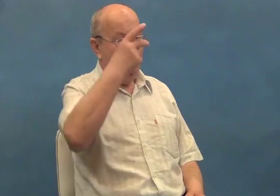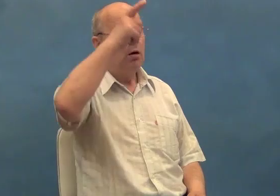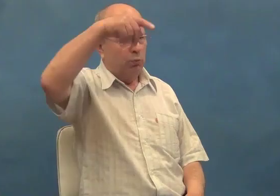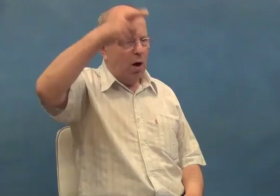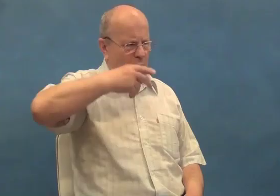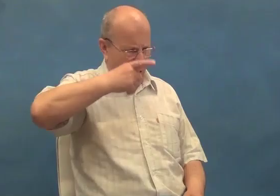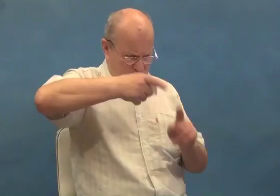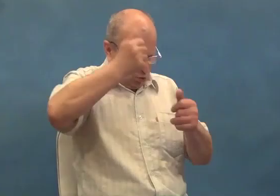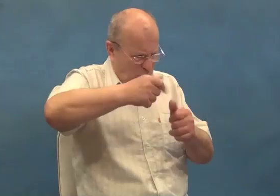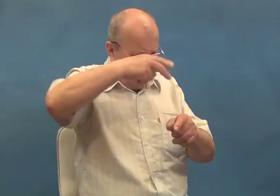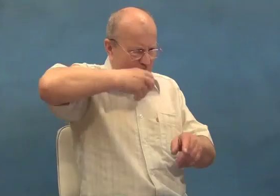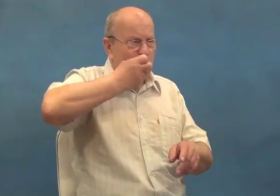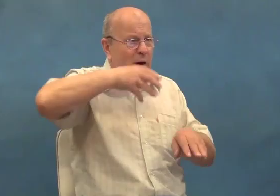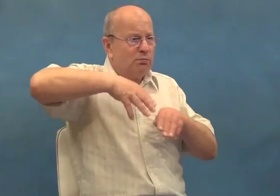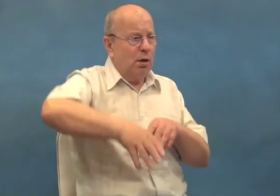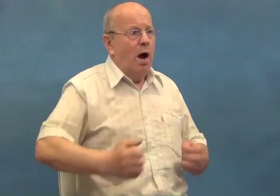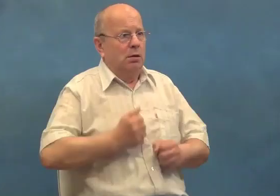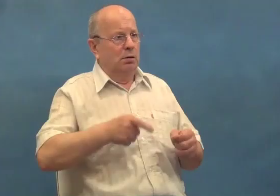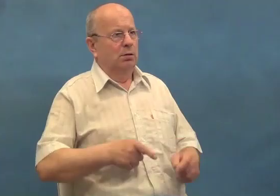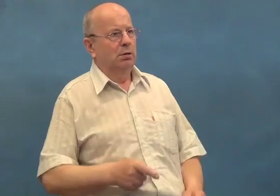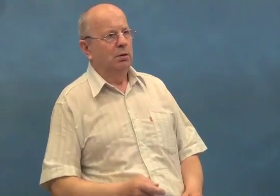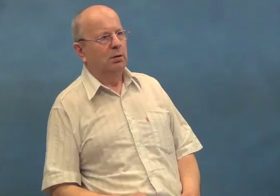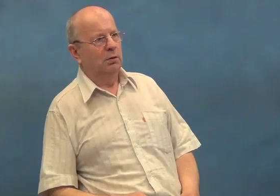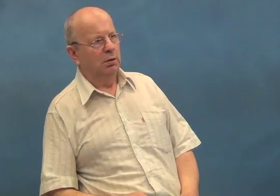Wiatrak, który daje prąd, stoi?